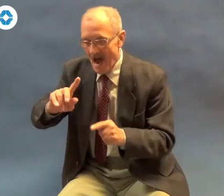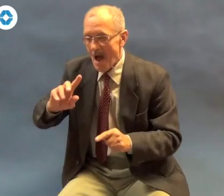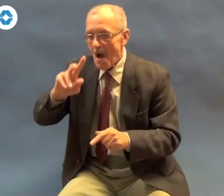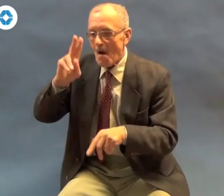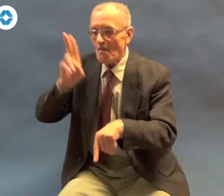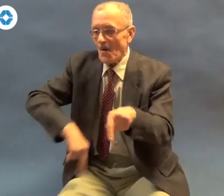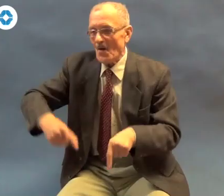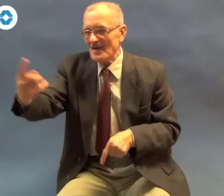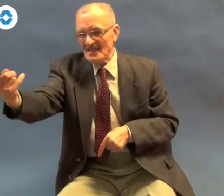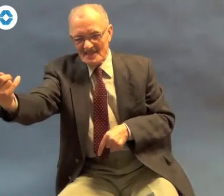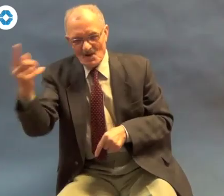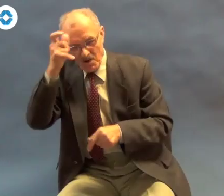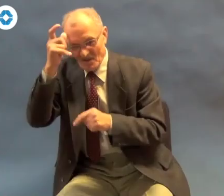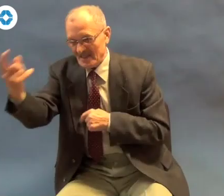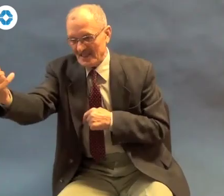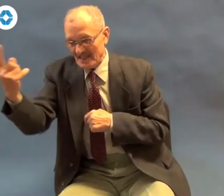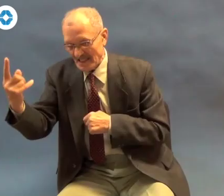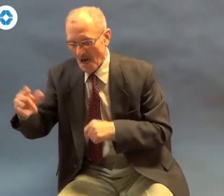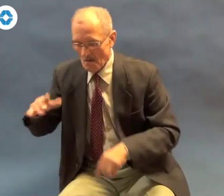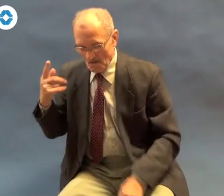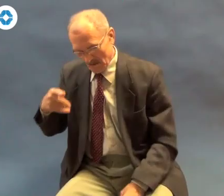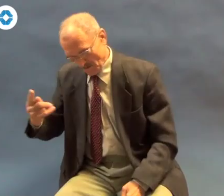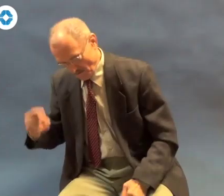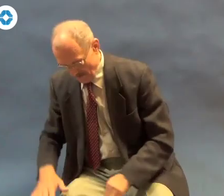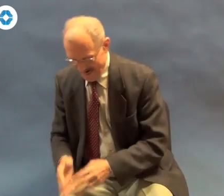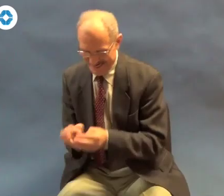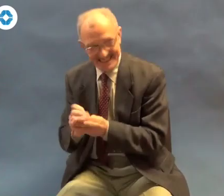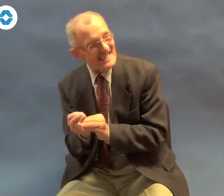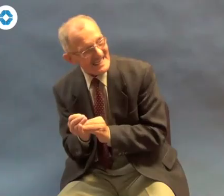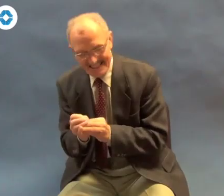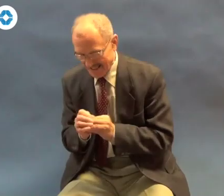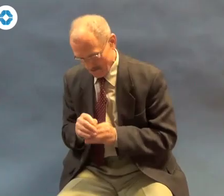Podchodzi policjant, a mały udaje, że coś robi.